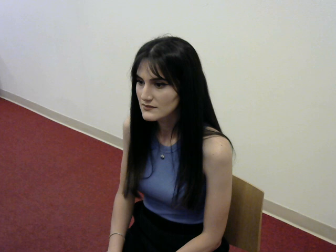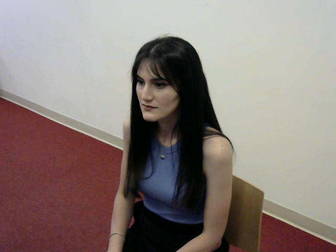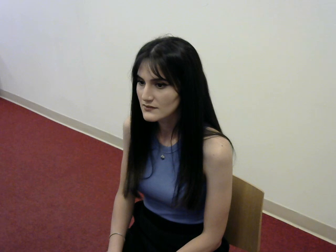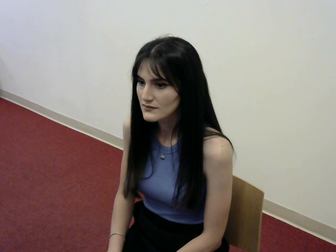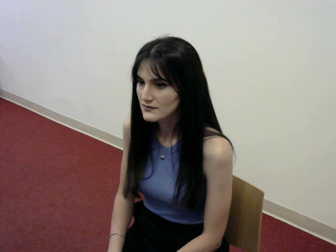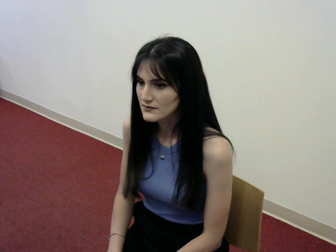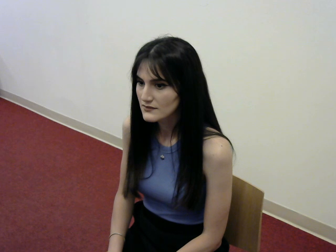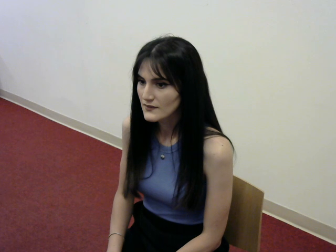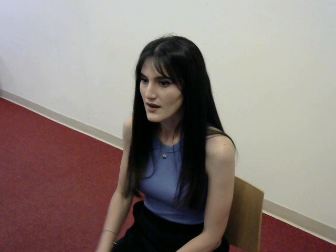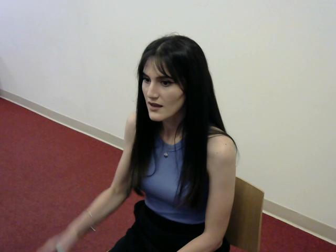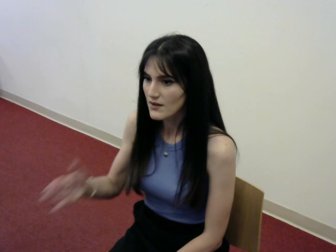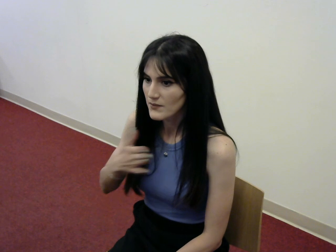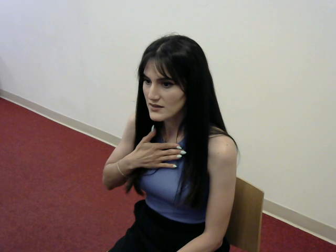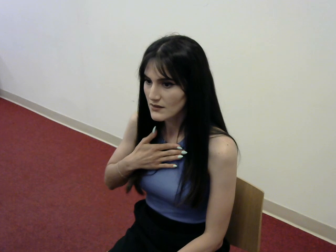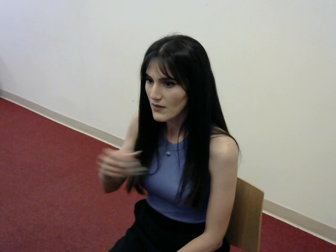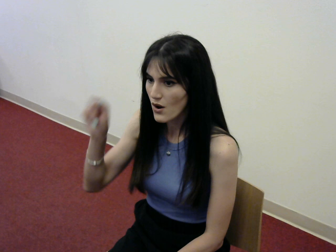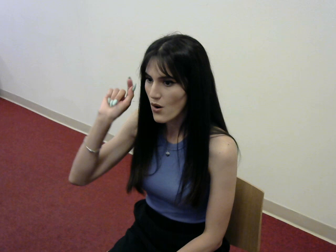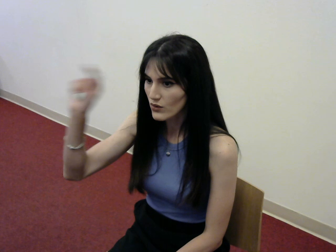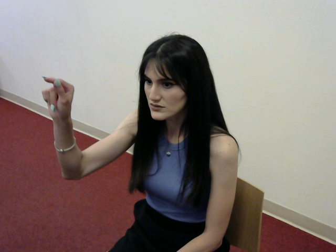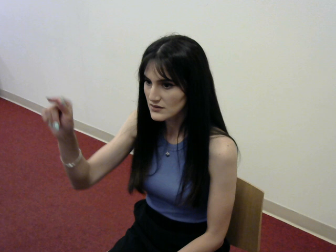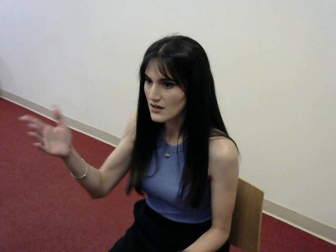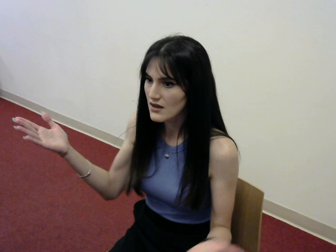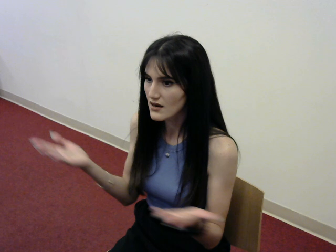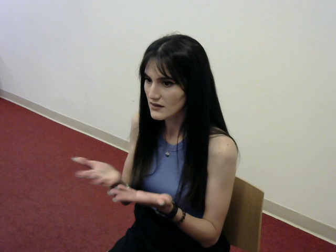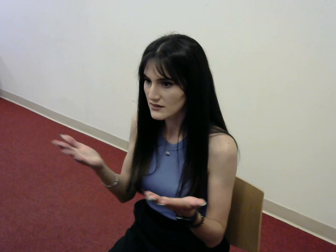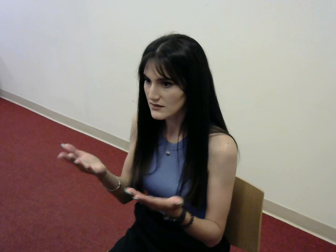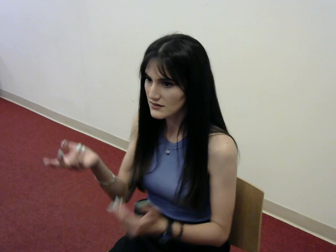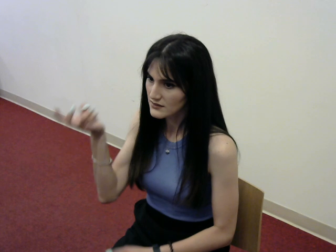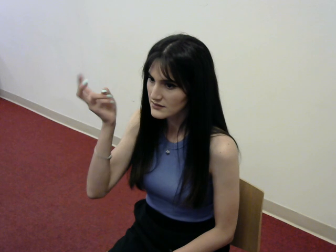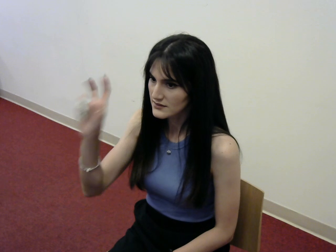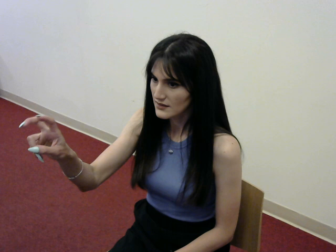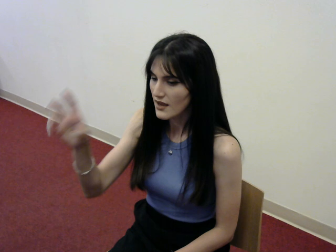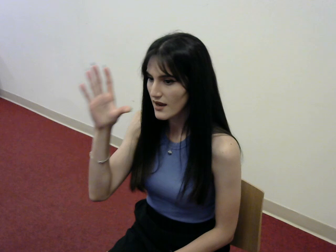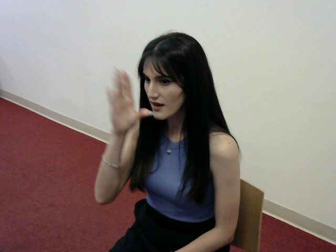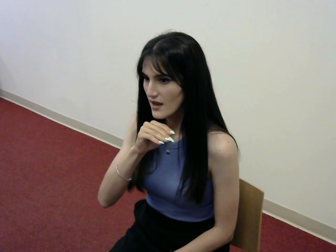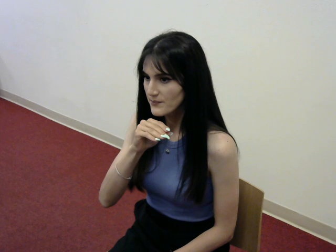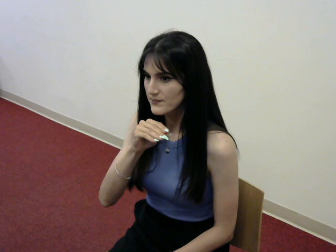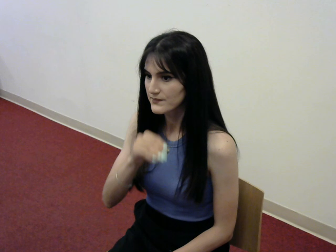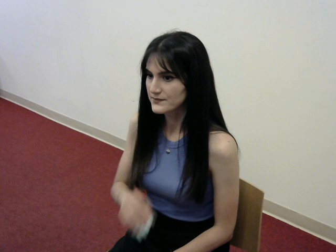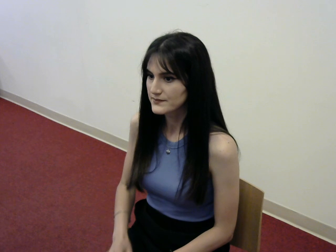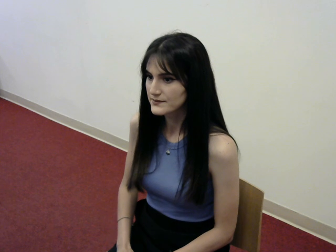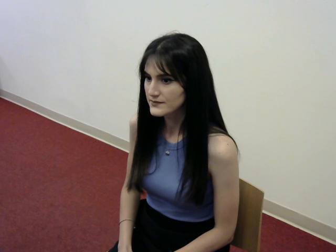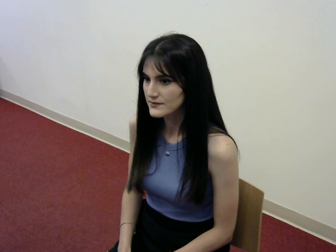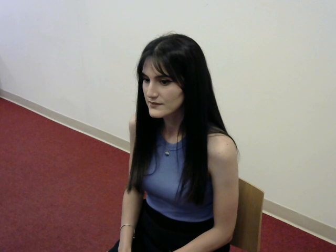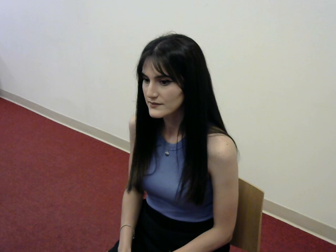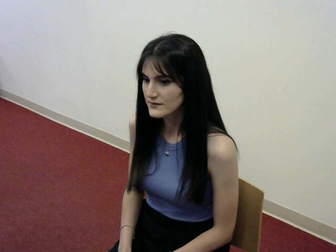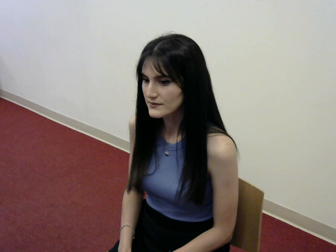Mən ora necə gedə bilərəm?